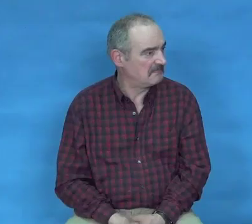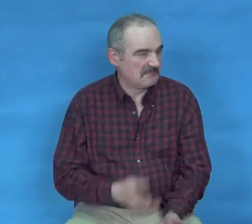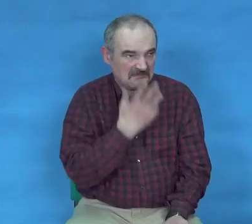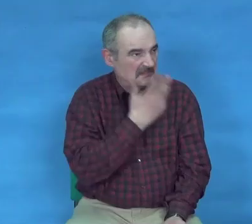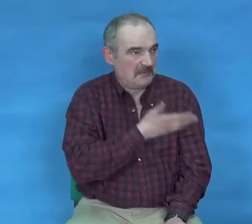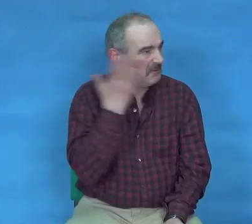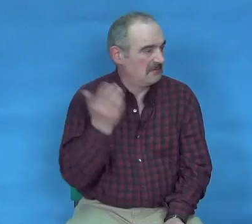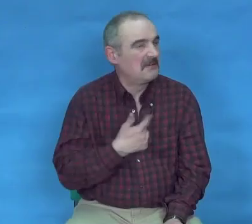Nie widziałem nigdzie.